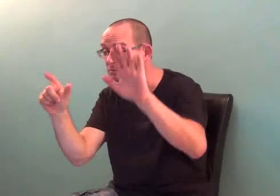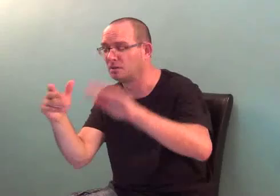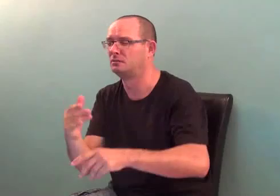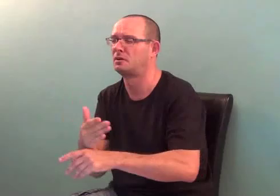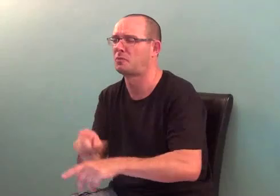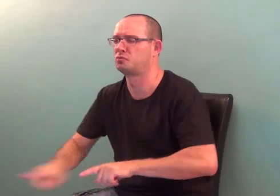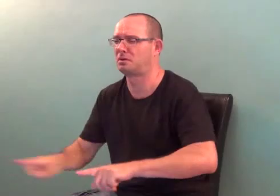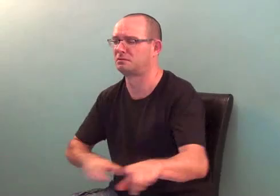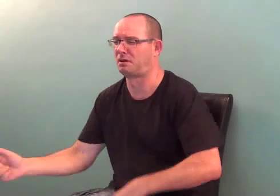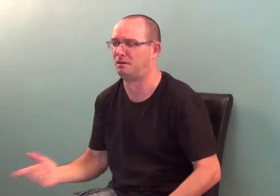A o szóstej, siódmej - ryby pouciekają.